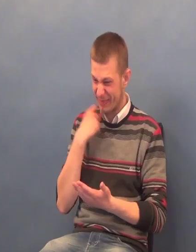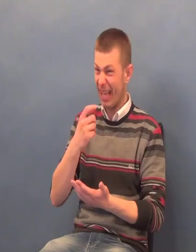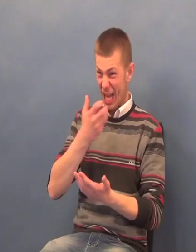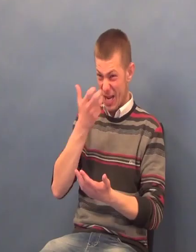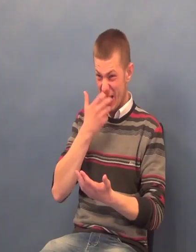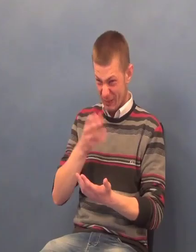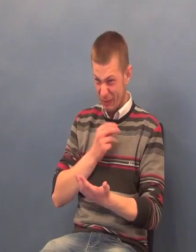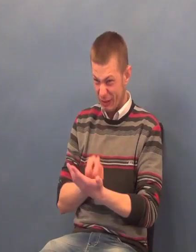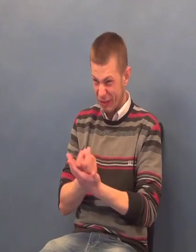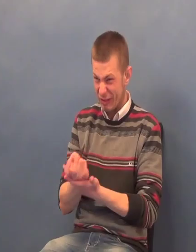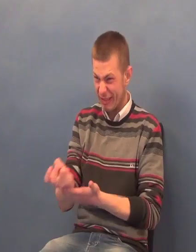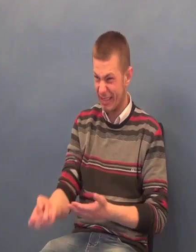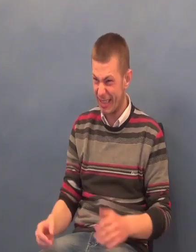Czy da się jeździć na sankach, gdy jest ciepło?